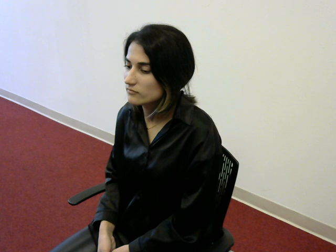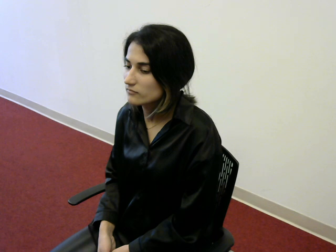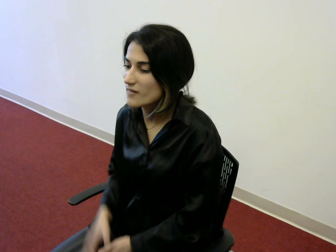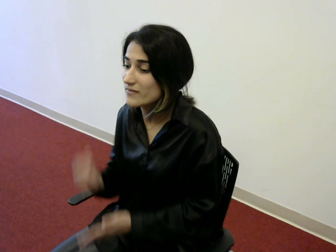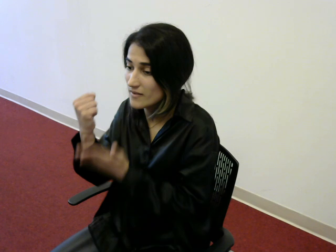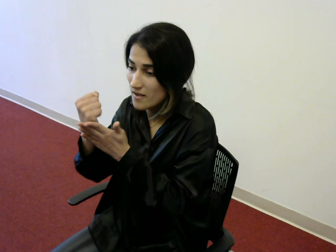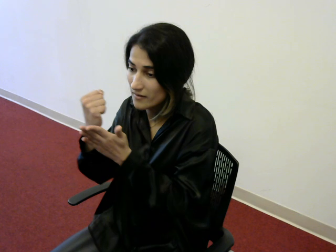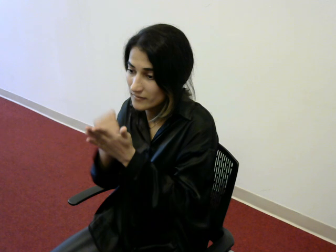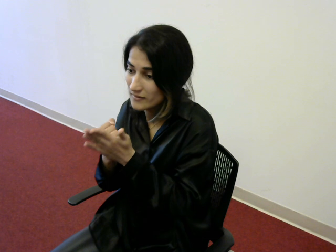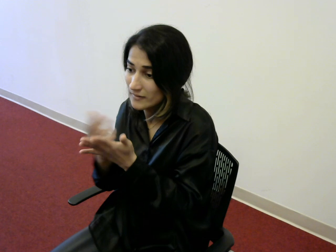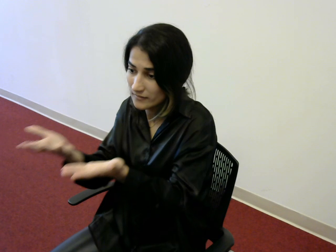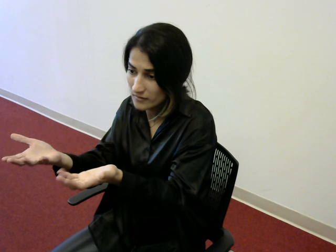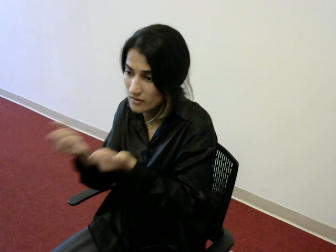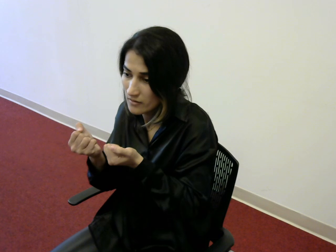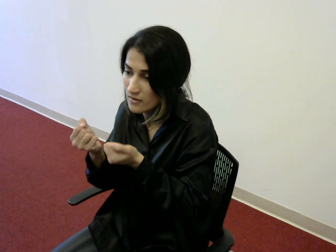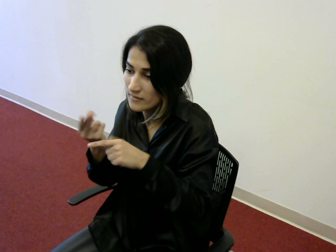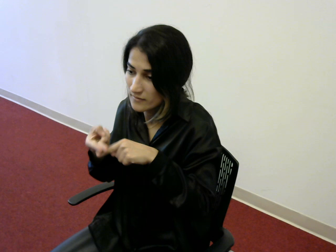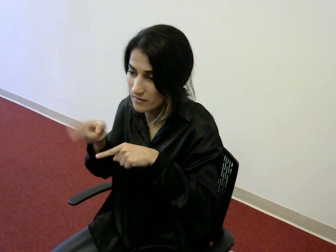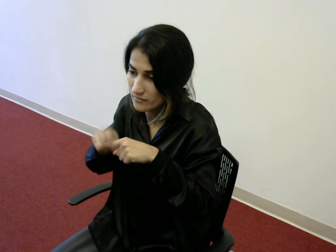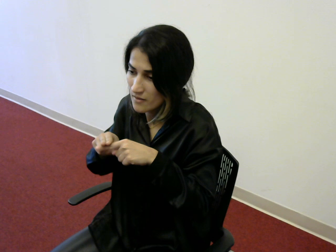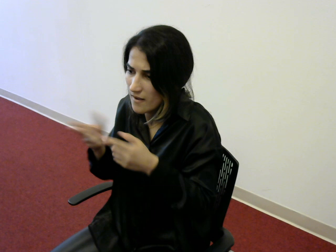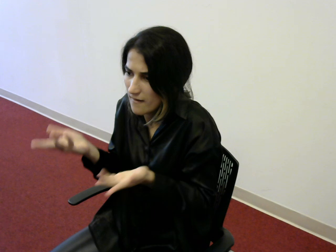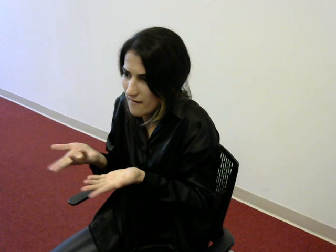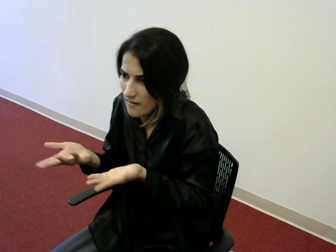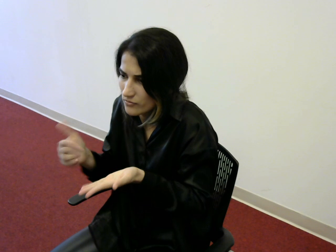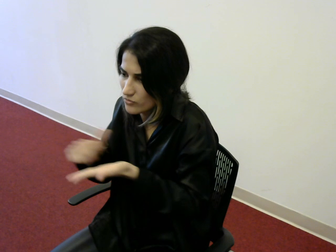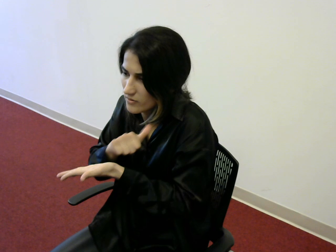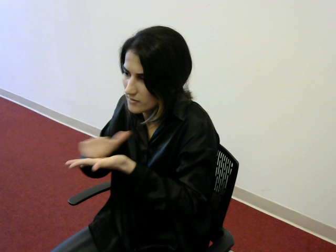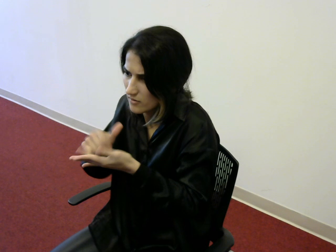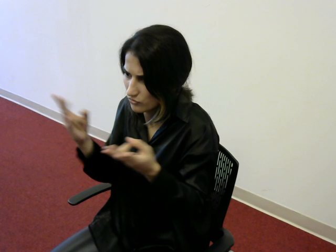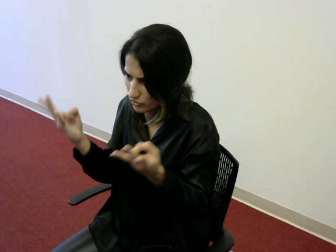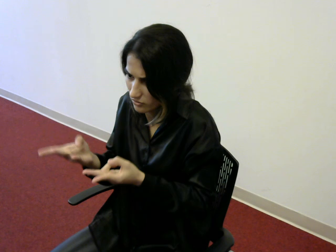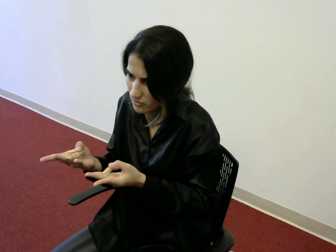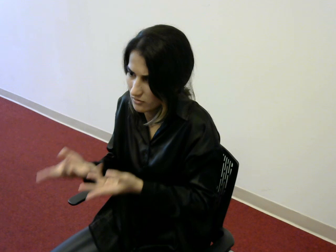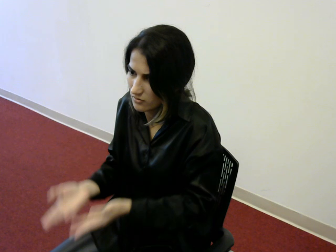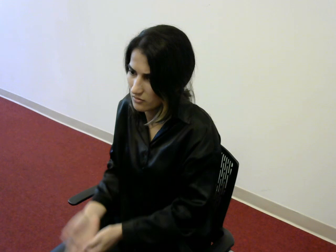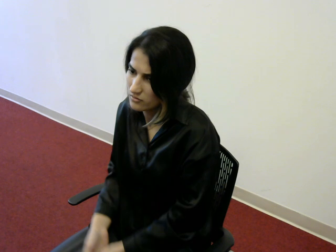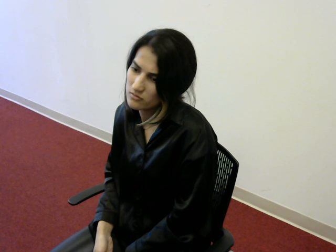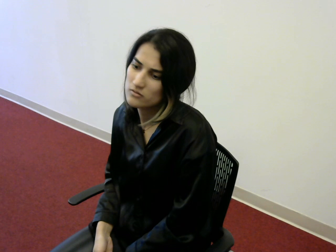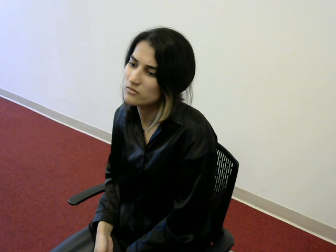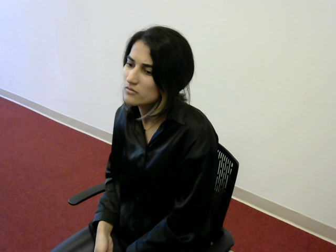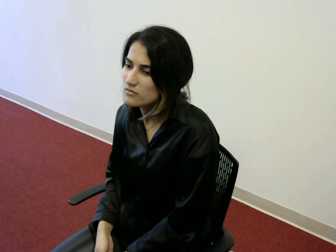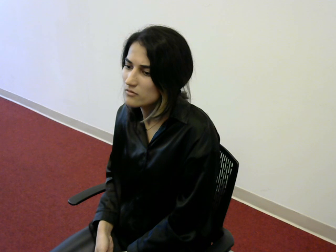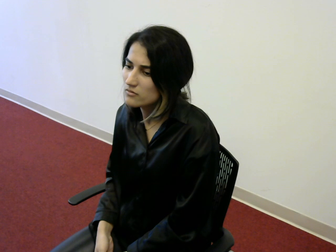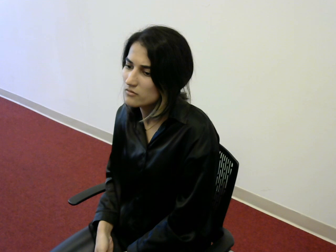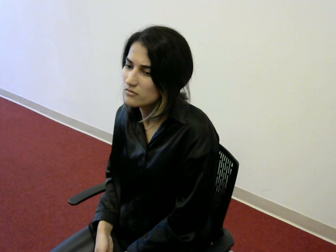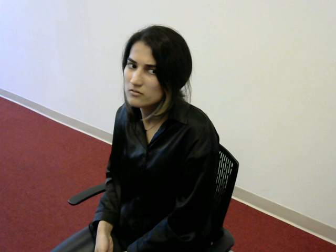Viza almaq üçün hansı sənədlər lazımdır?